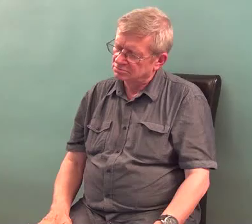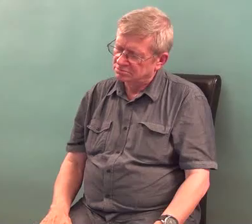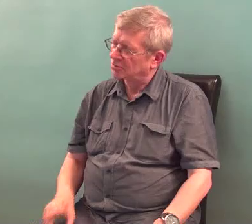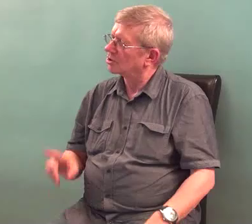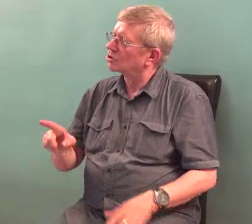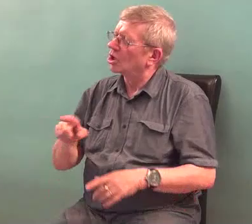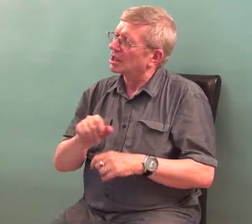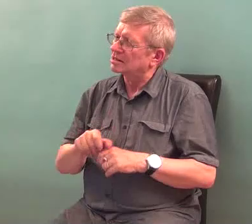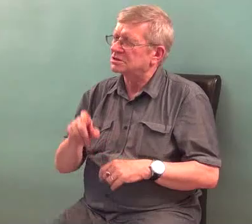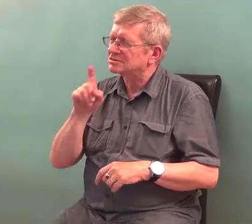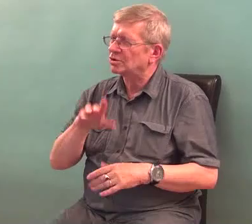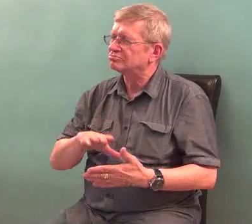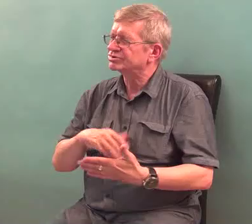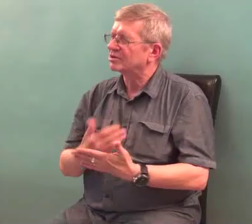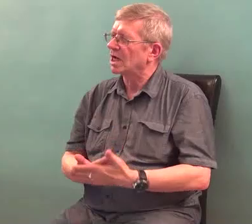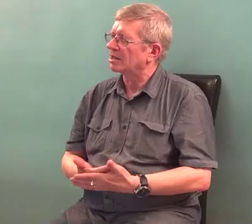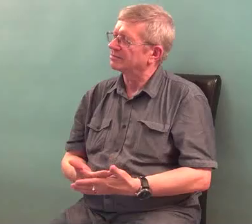To jest zły przykład.